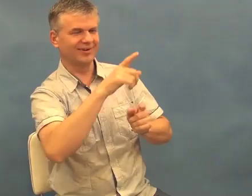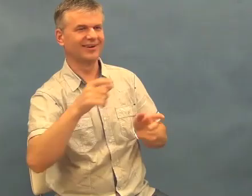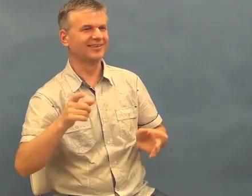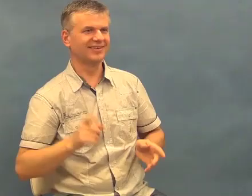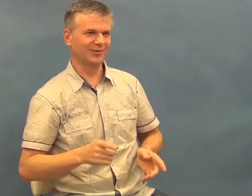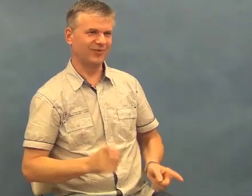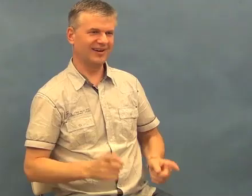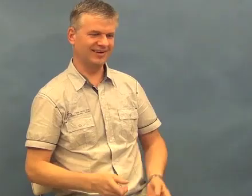Uwaga.